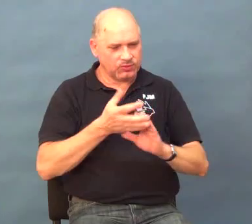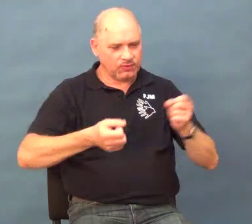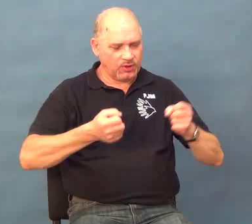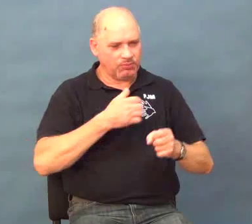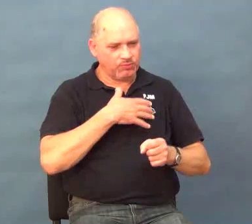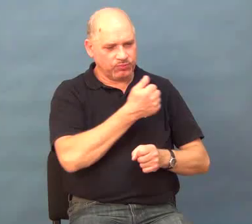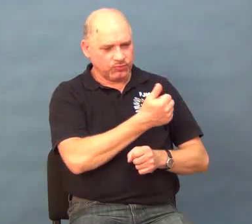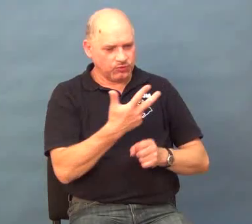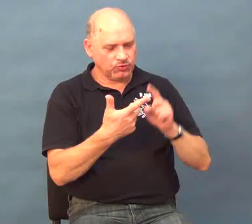Ma trzy kosze.